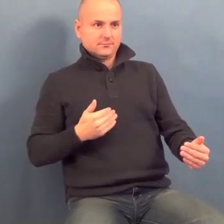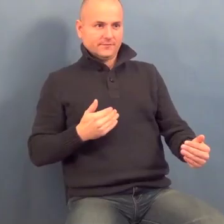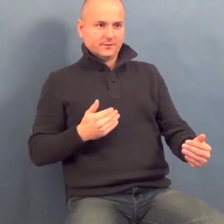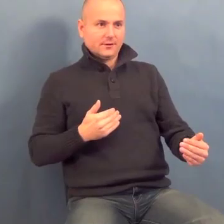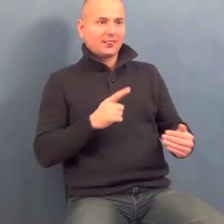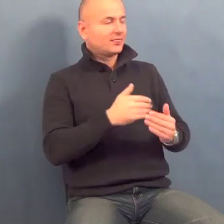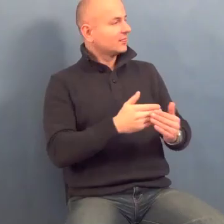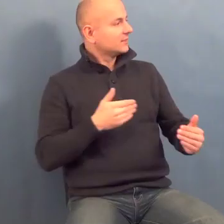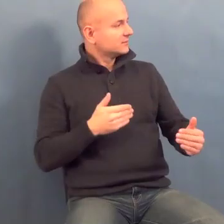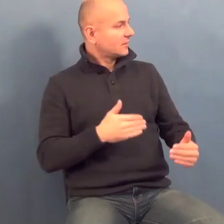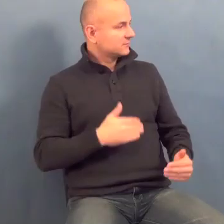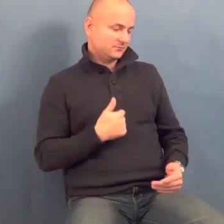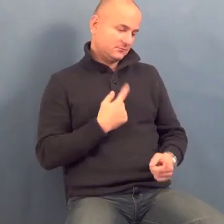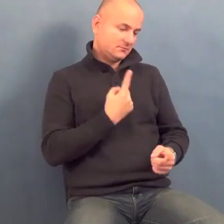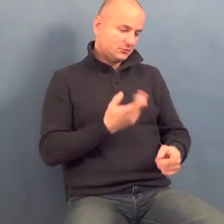Należy oddalić się od tego miejsca.